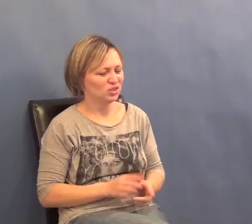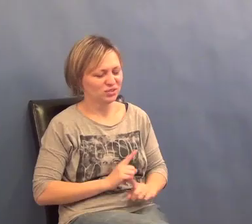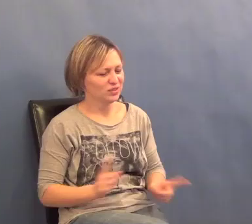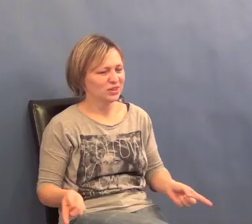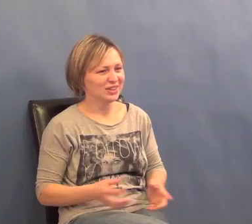Nie wolno.